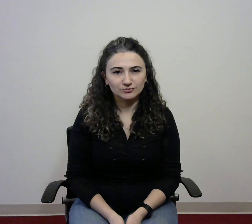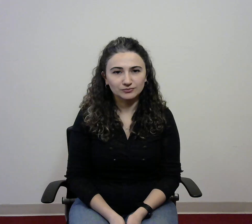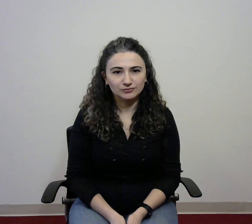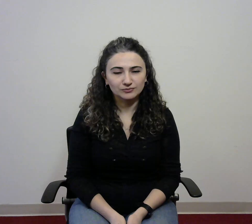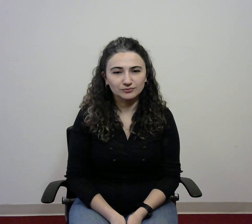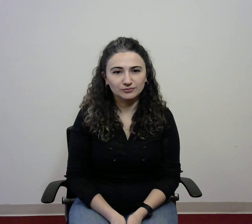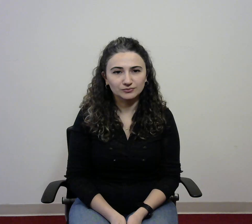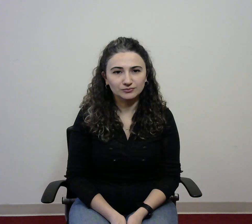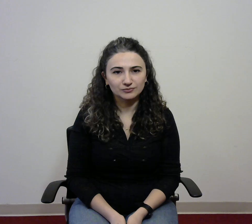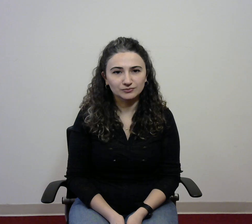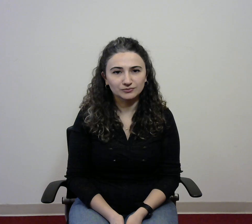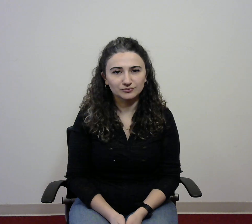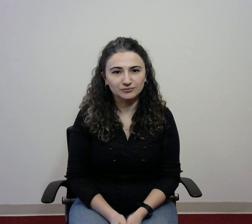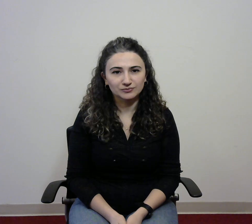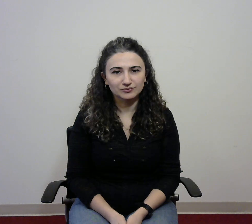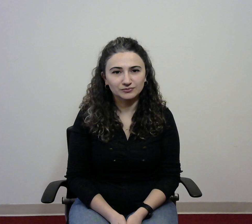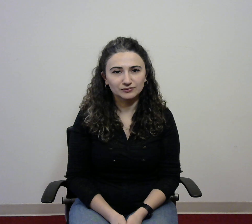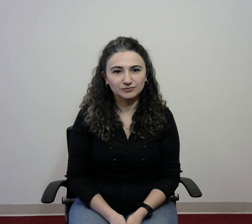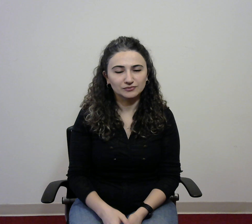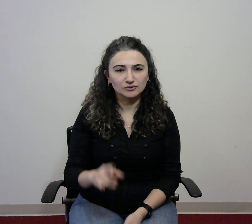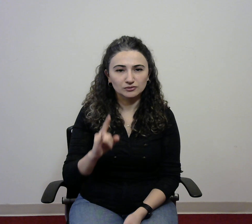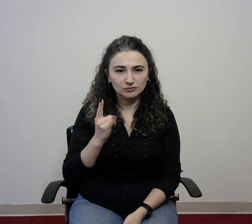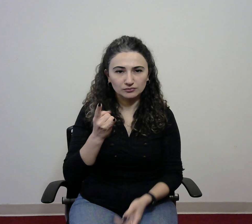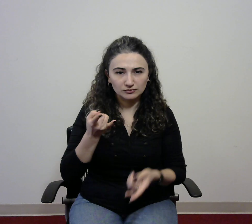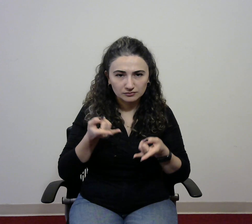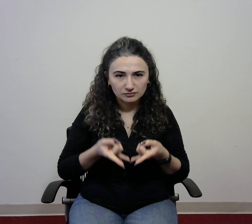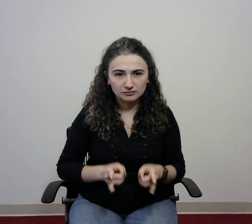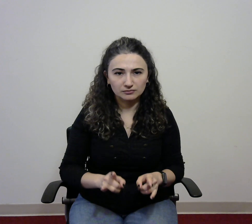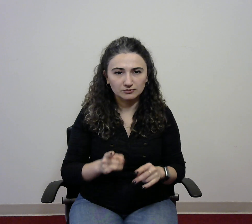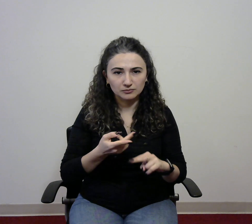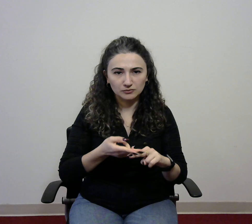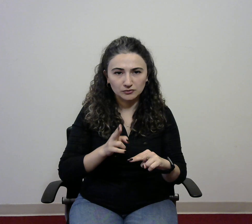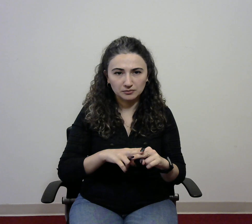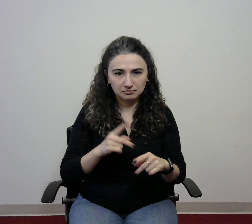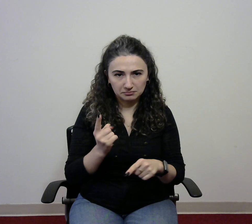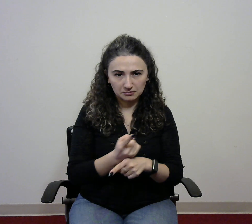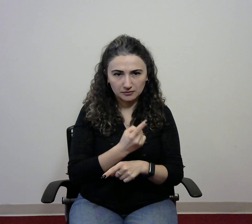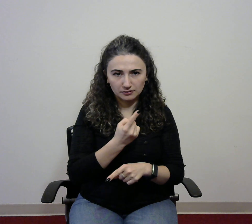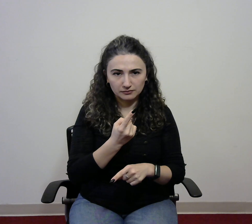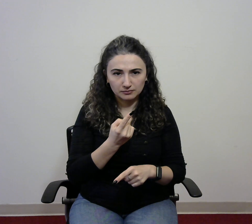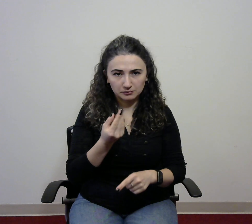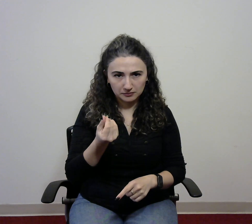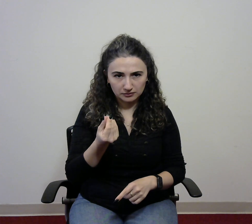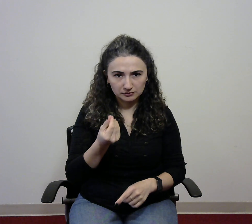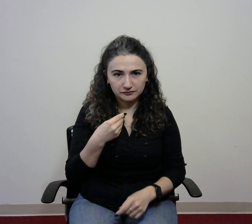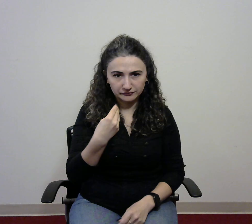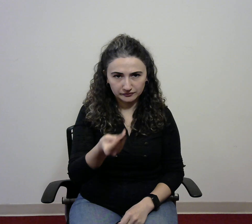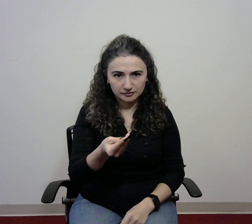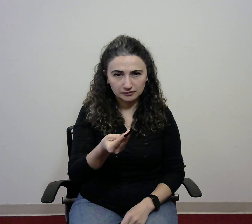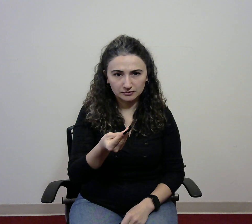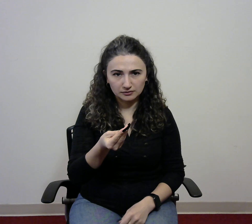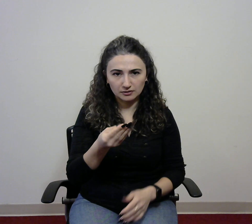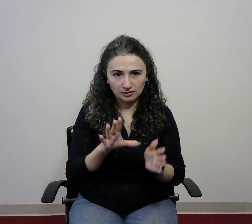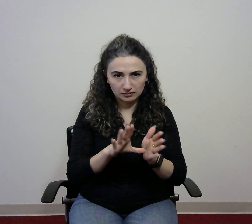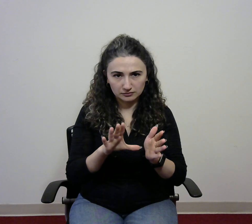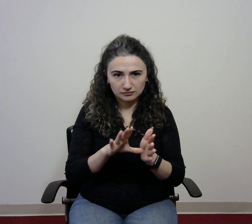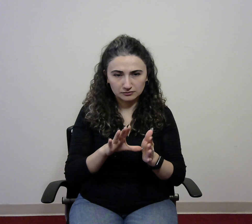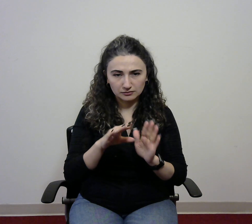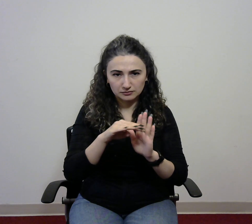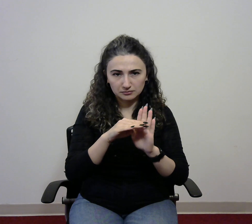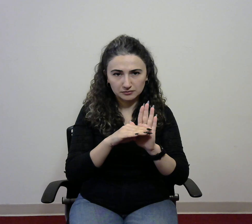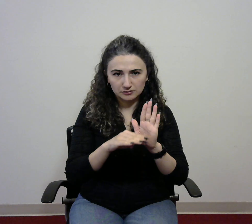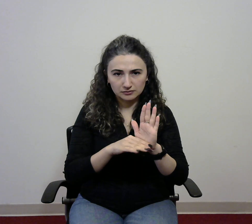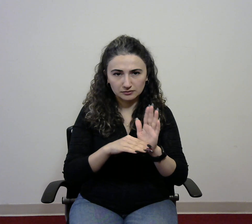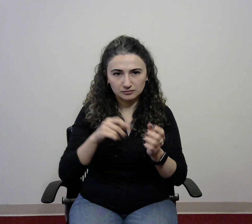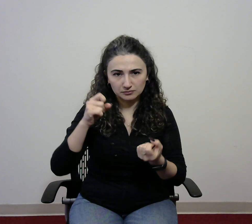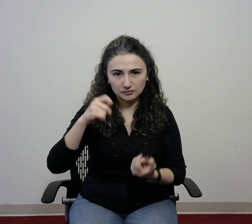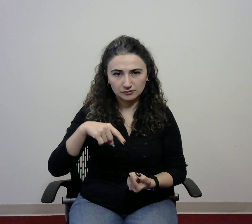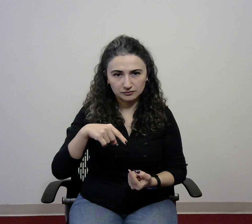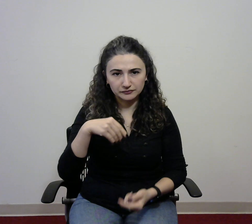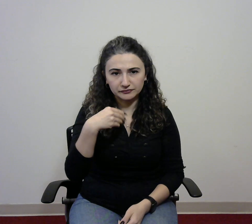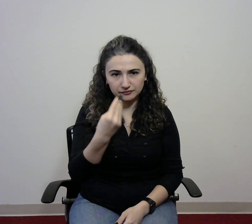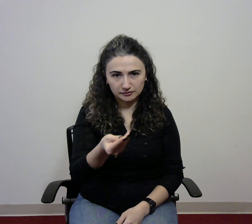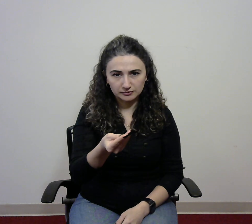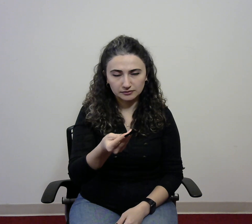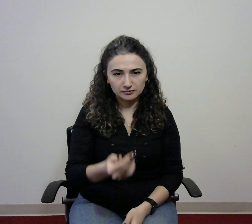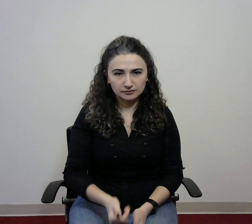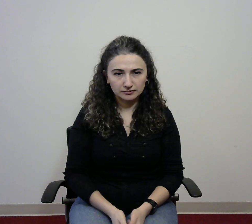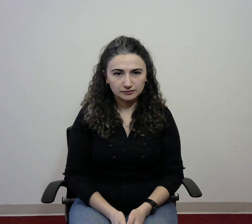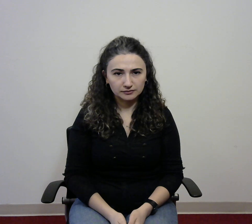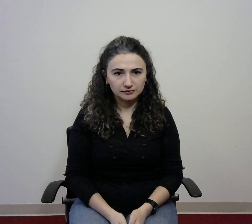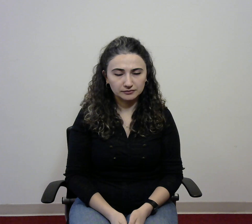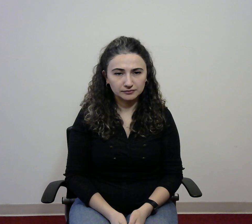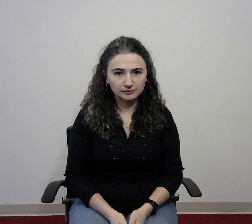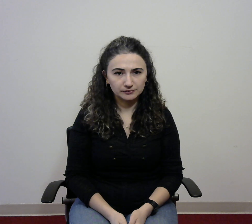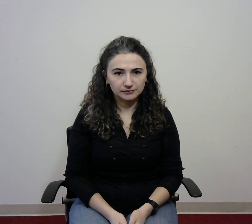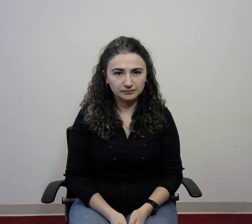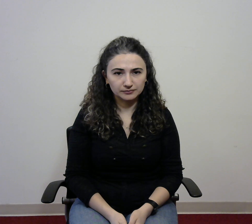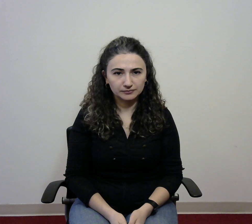Uşağın doğulmasına görə birdəfəlik məbləğin verilməsi elektron qaydaya uyğun verilir